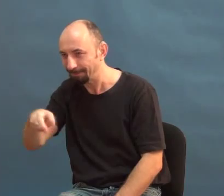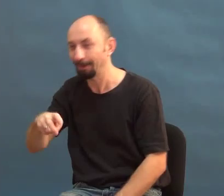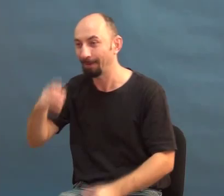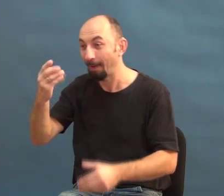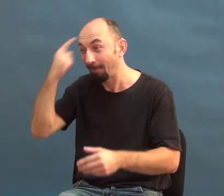Nagle wpada na pomysł.